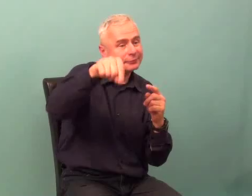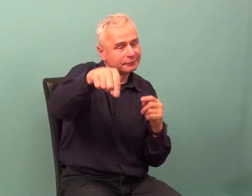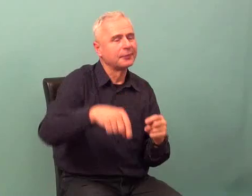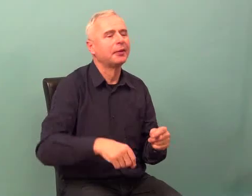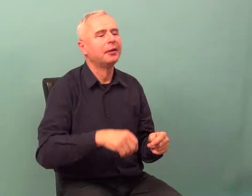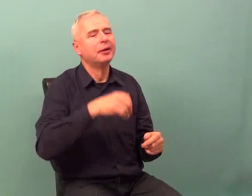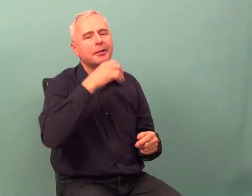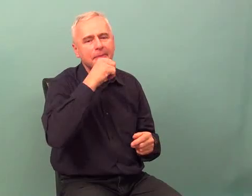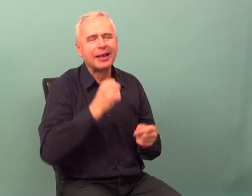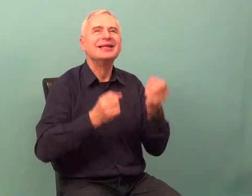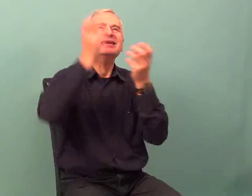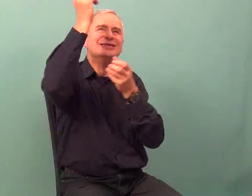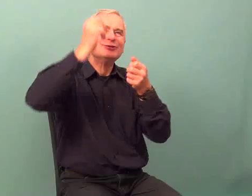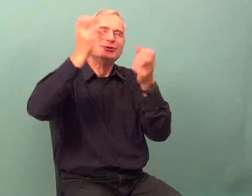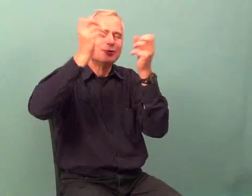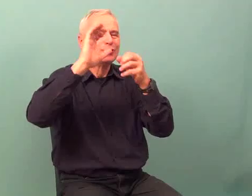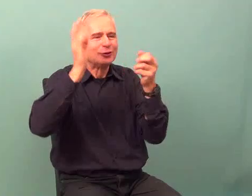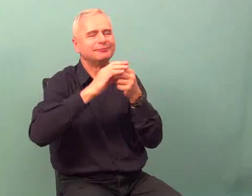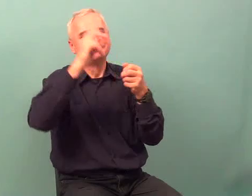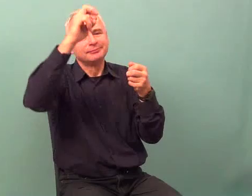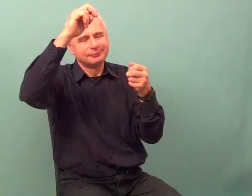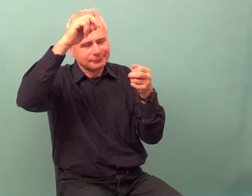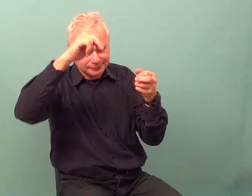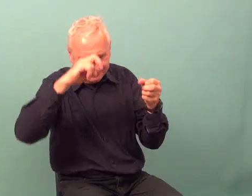Pan już nazrywał gruszek i zszedł na dół.